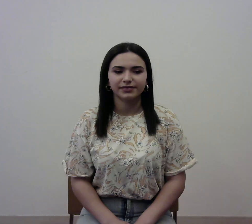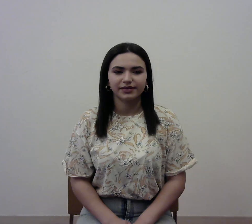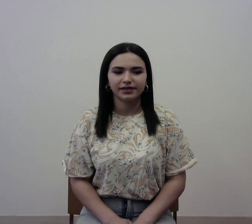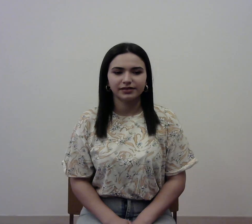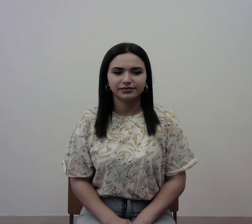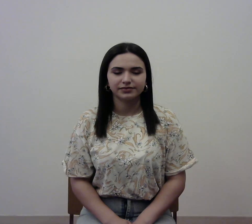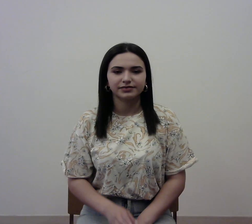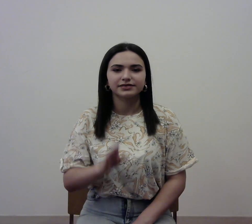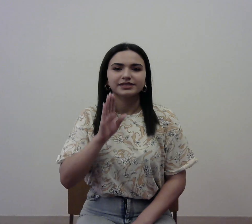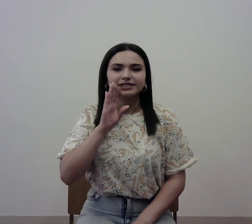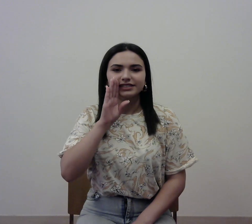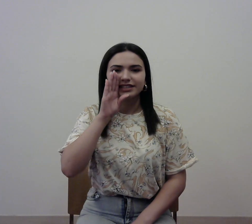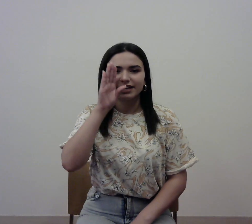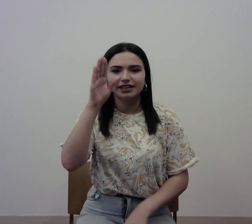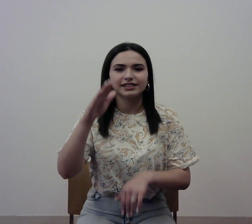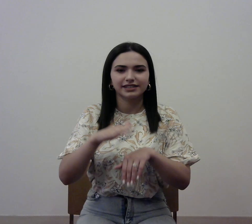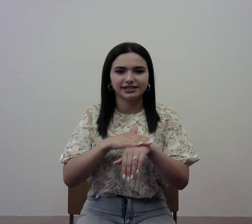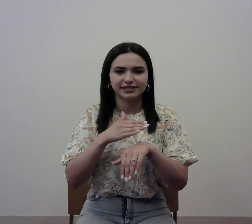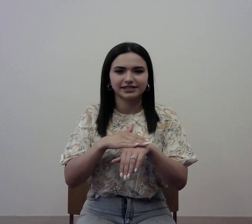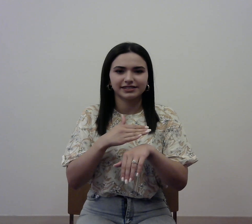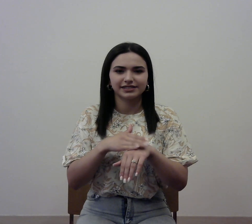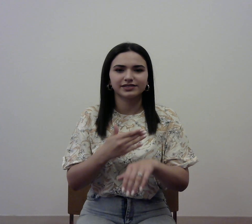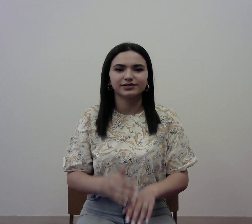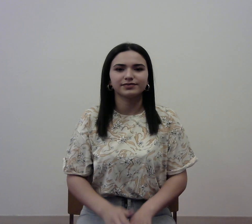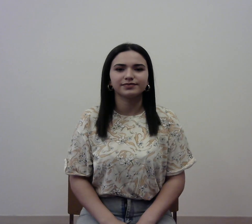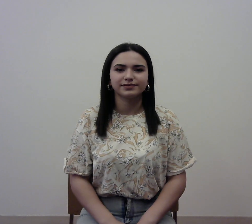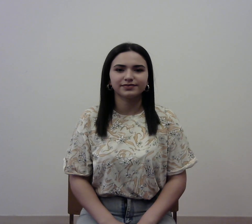Sabahınız xeyir